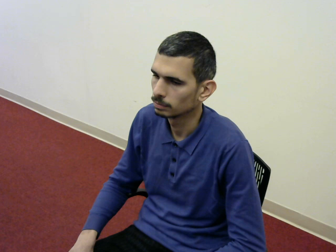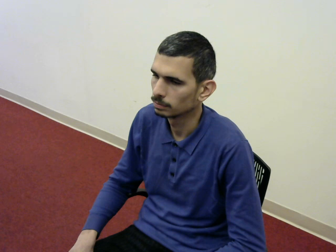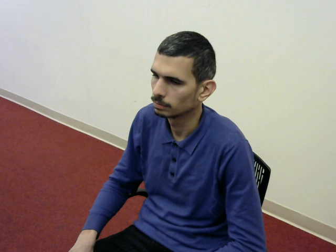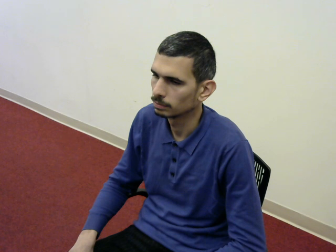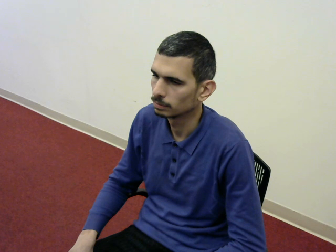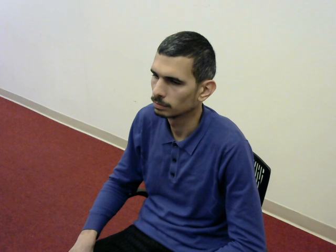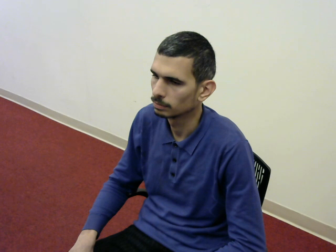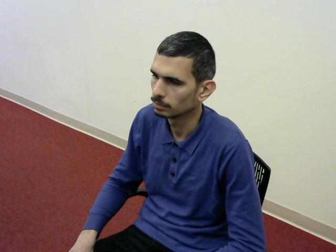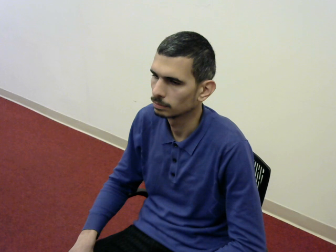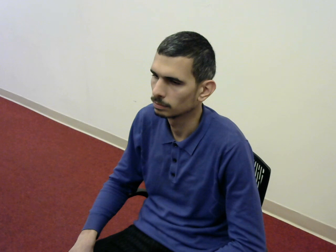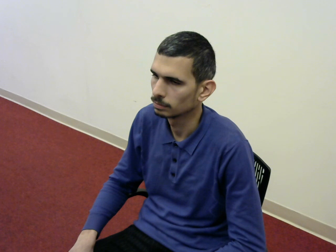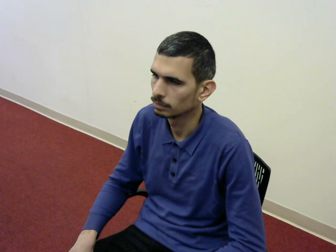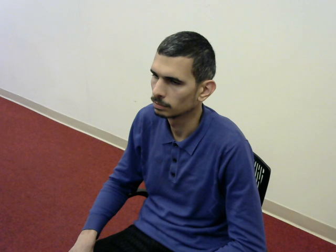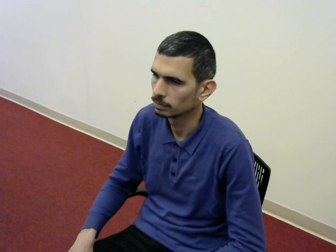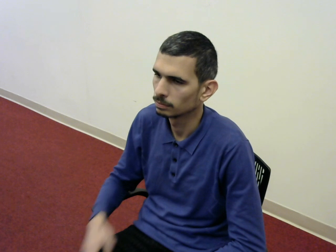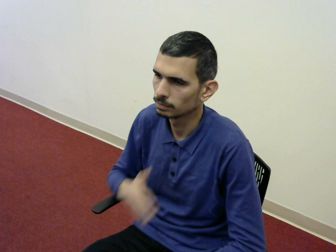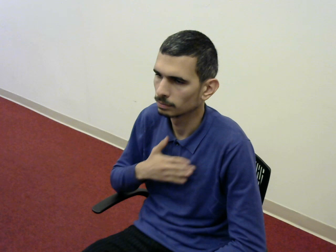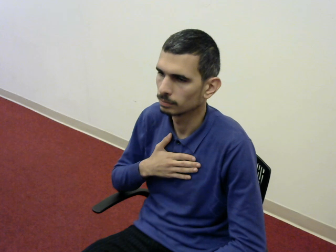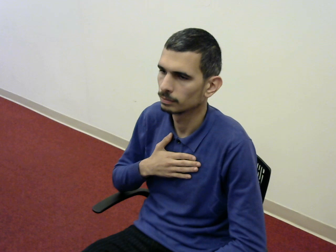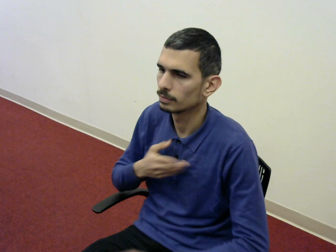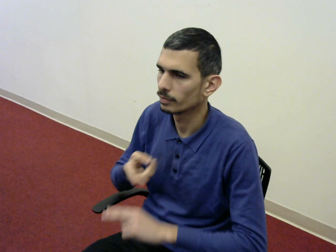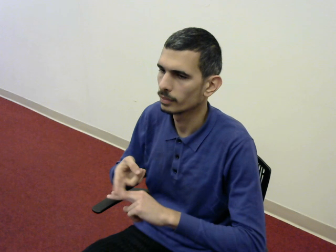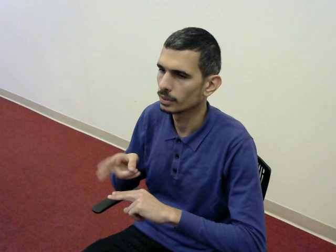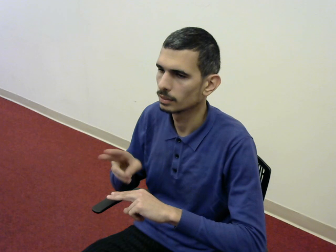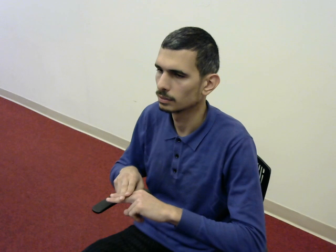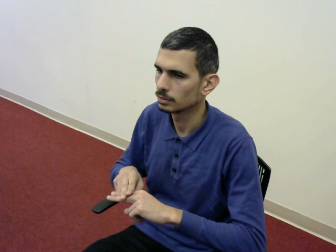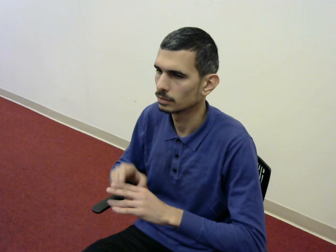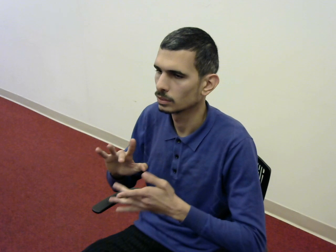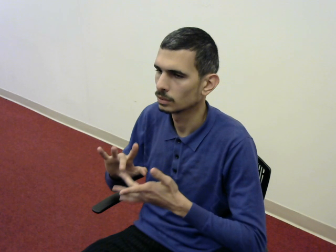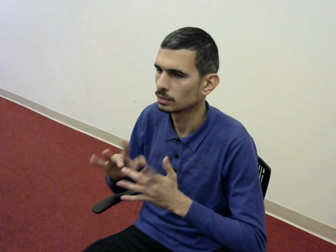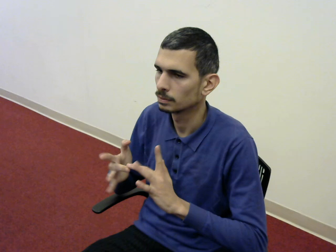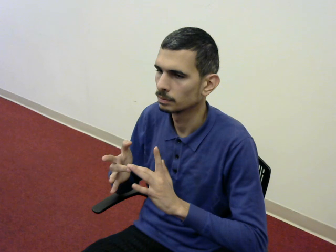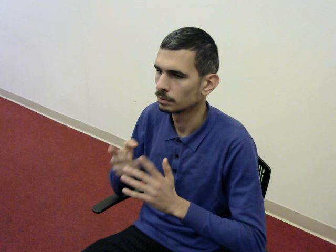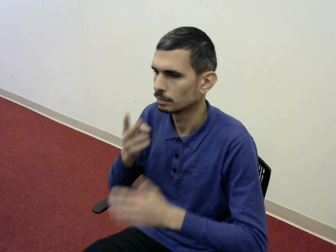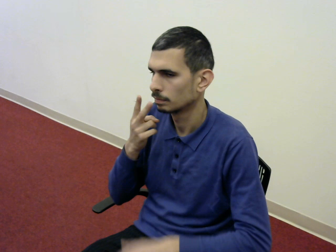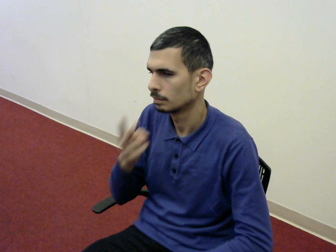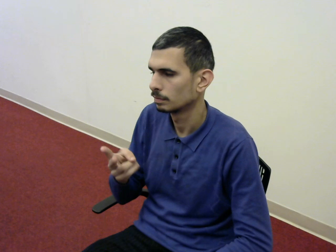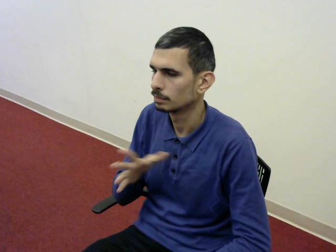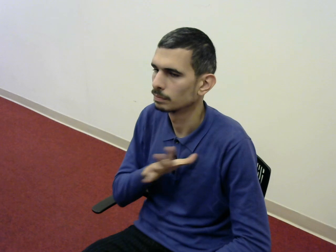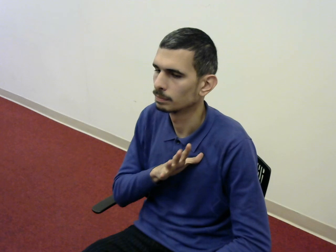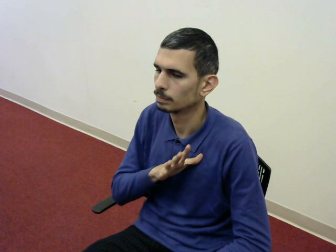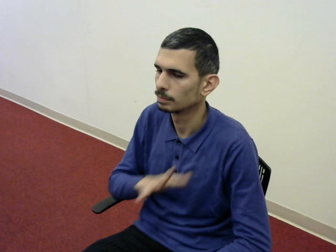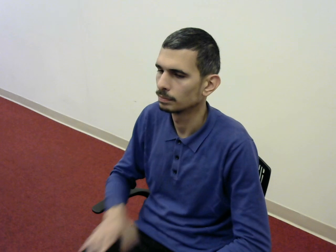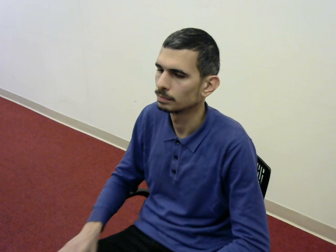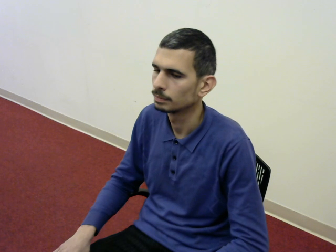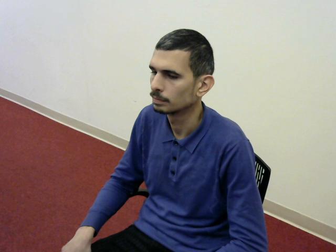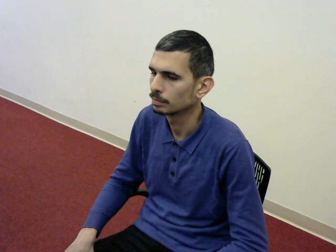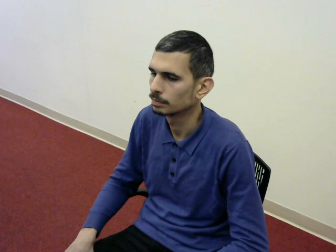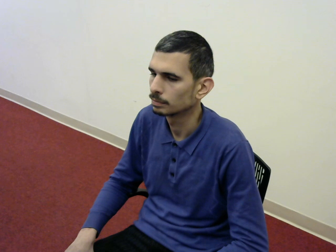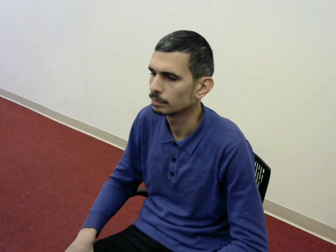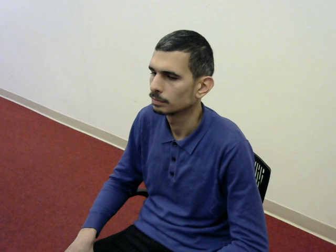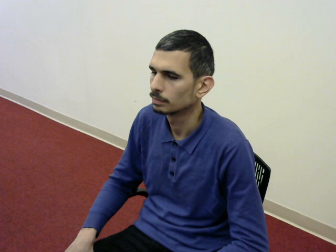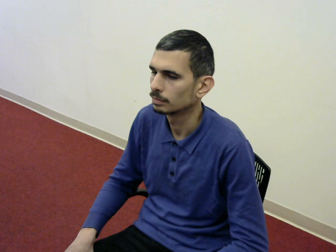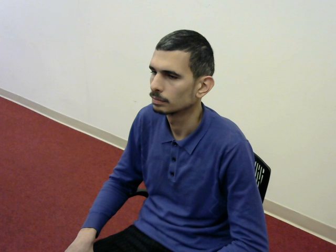Mən bunu internetdə görmüşəm